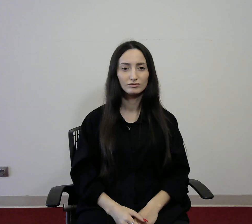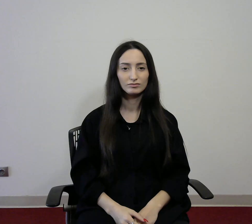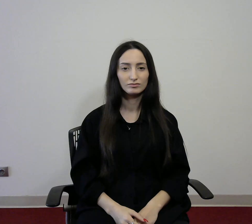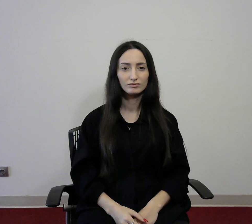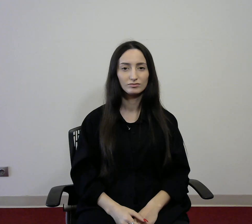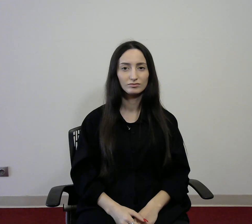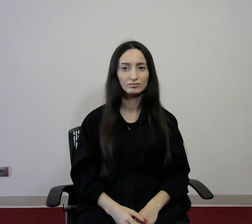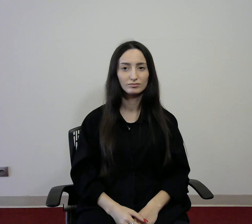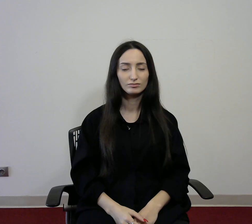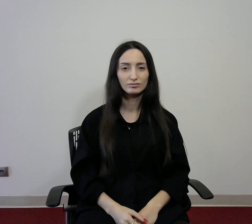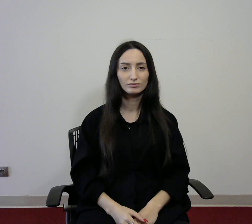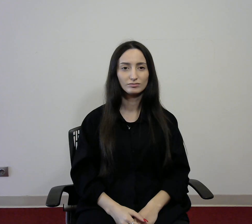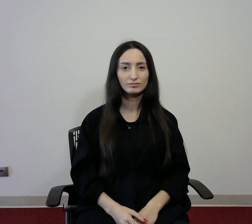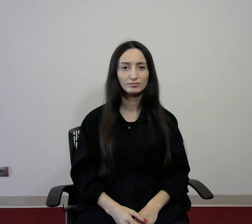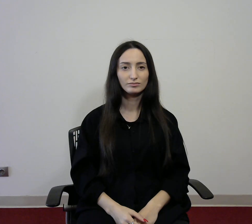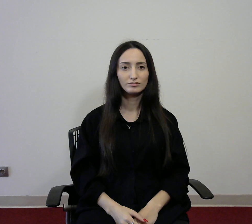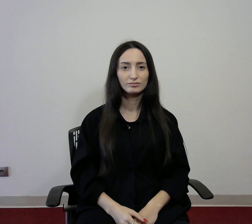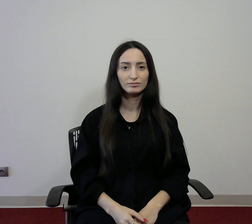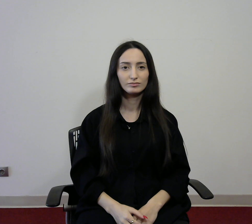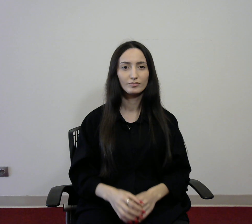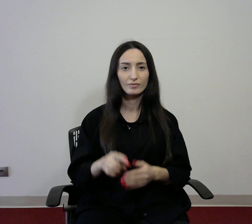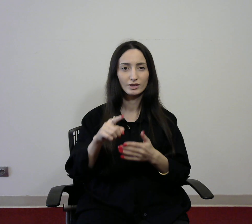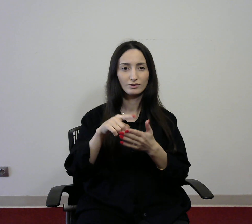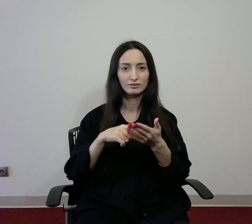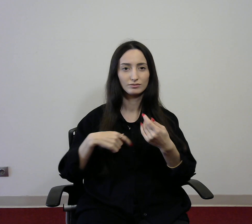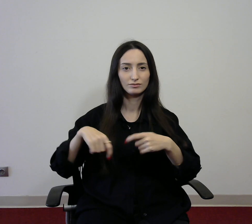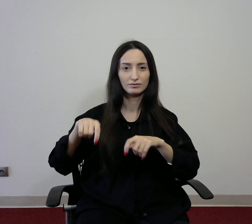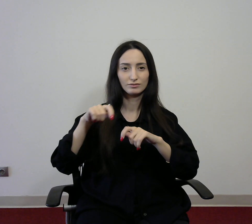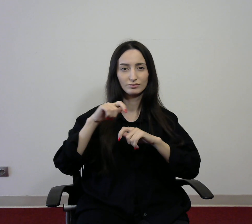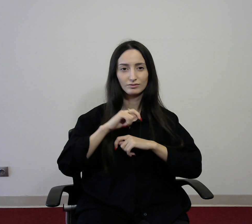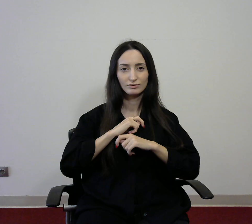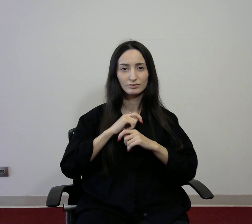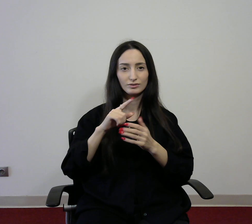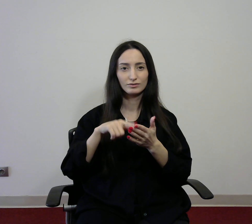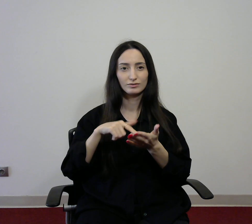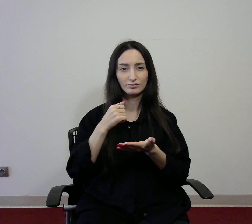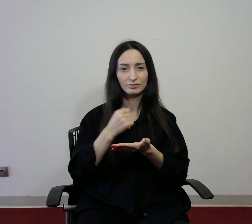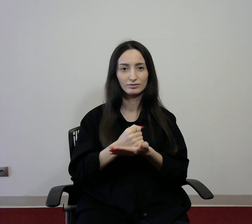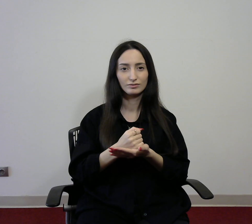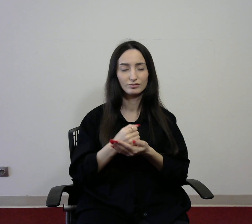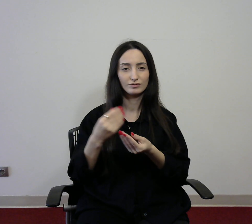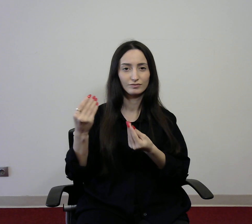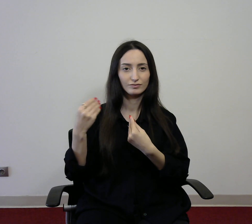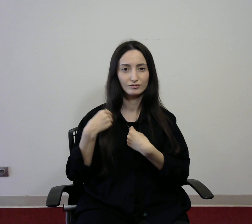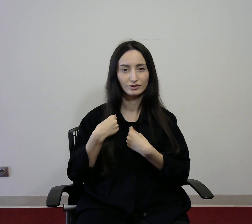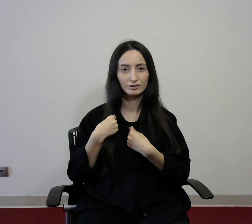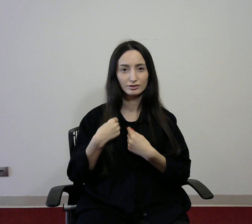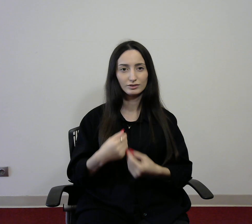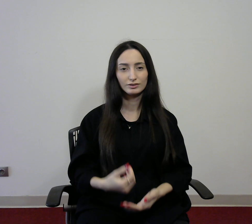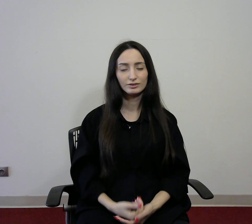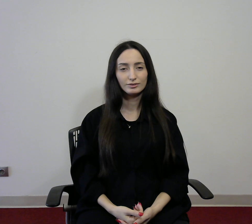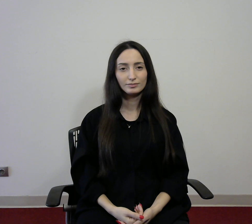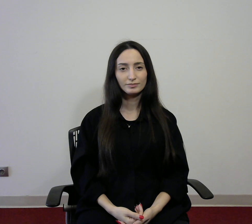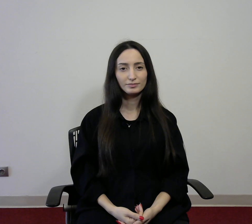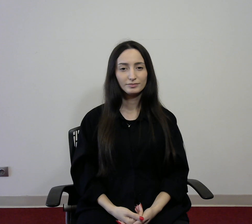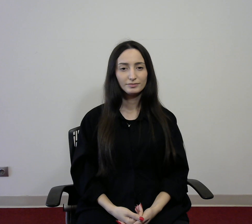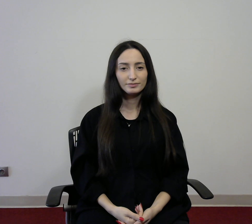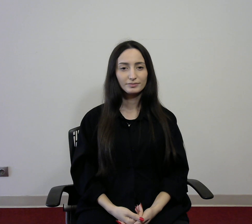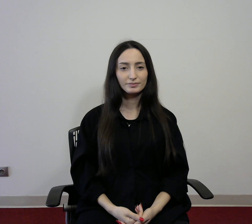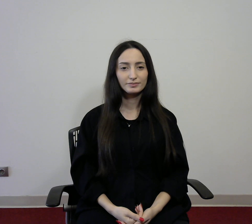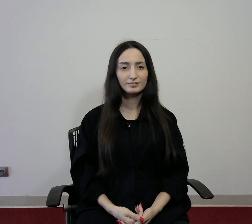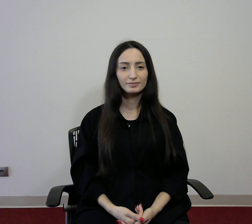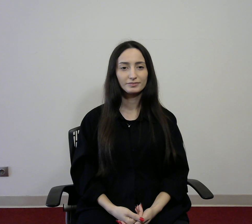Etibarnamə notariusda verilir